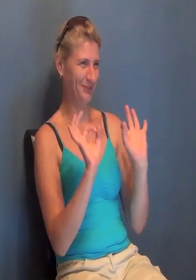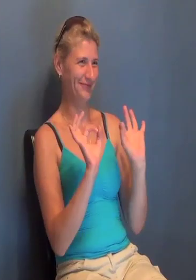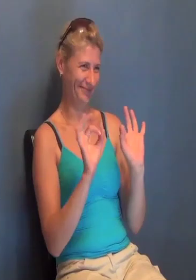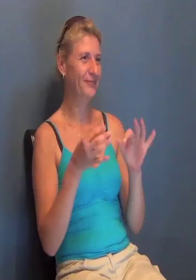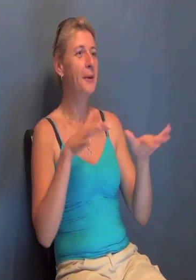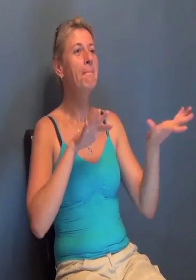Dobrze.